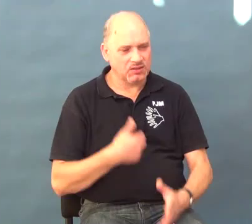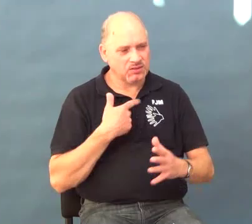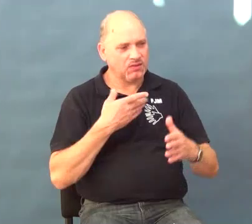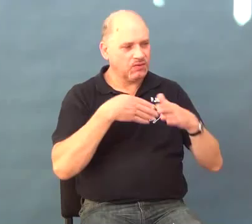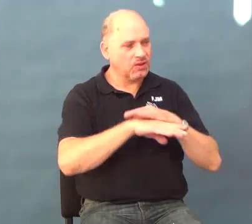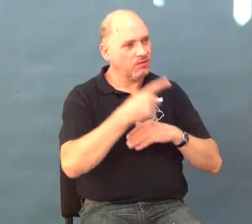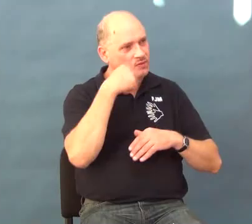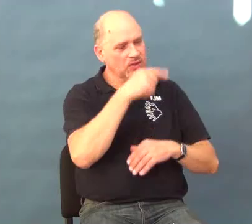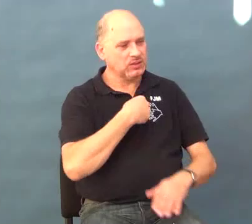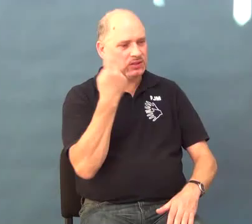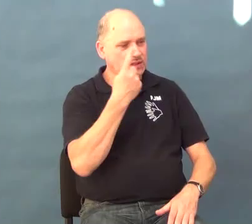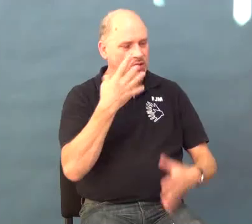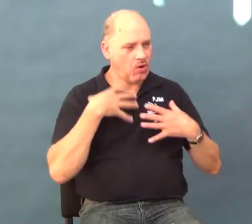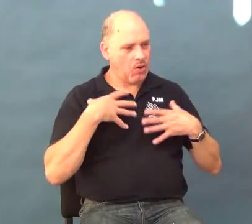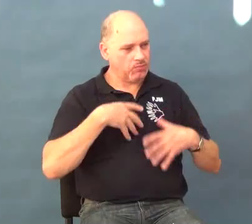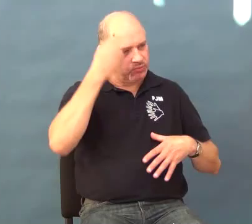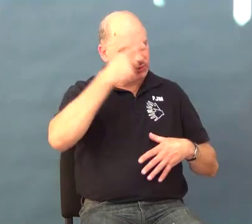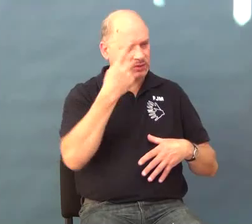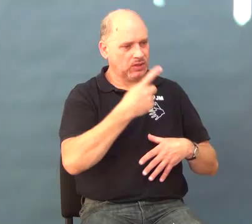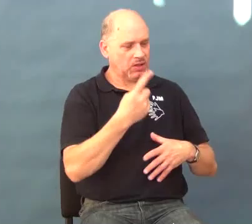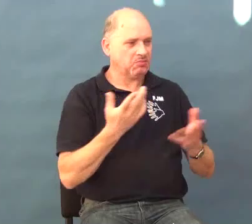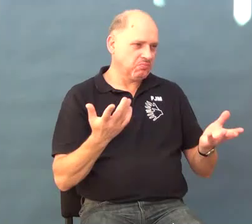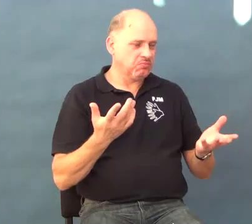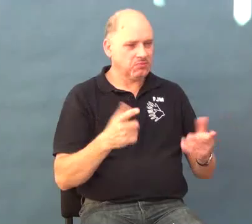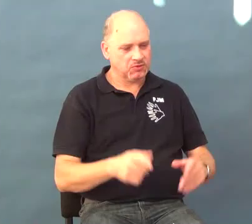Ja chcę wejść i się wykąpać, ale znak zakazu mówi, że nie wolno korzystać z prysznica, więc odpuszczam.